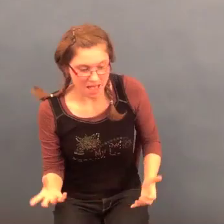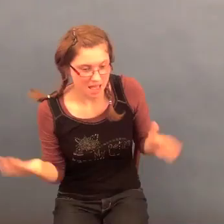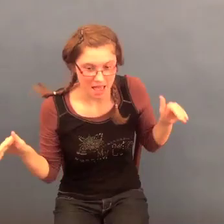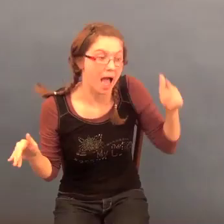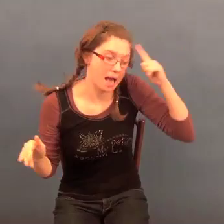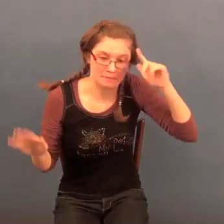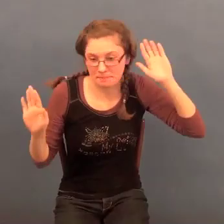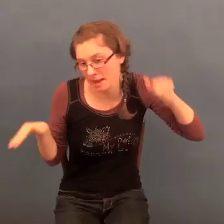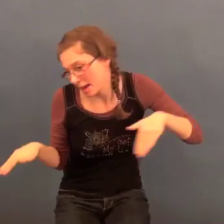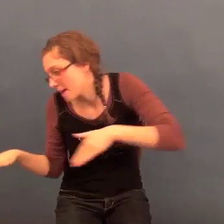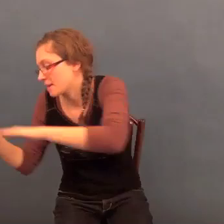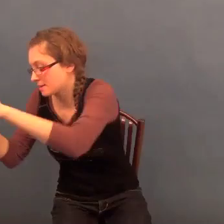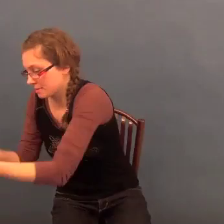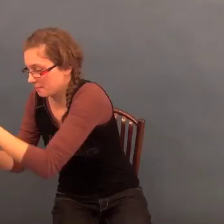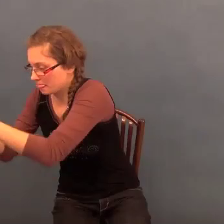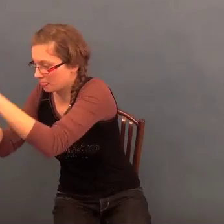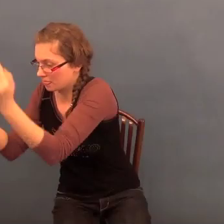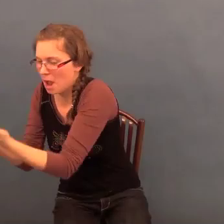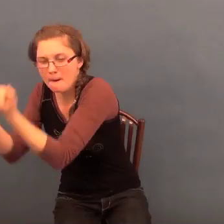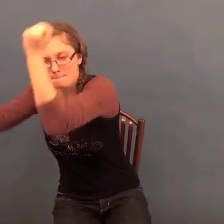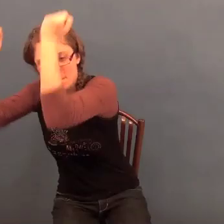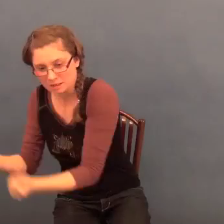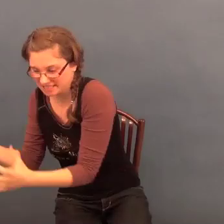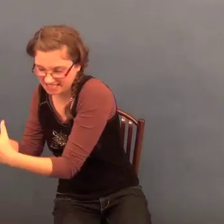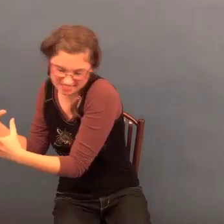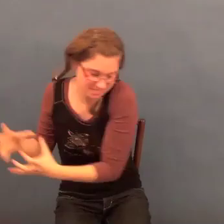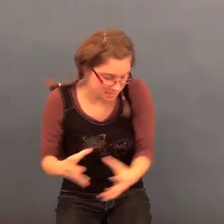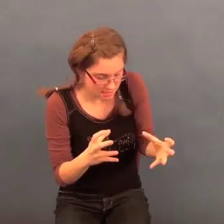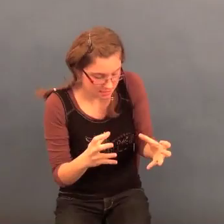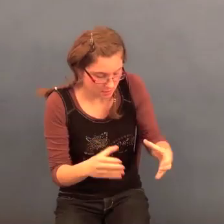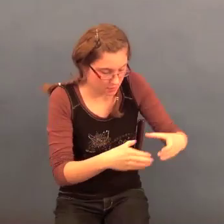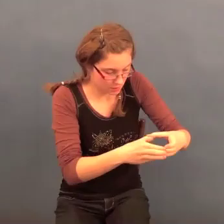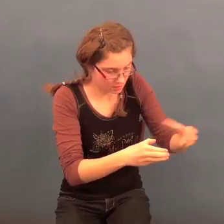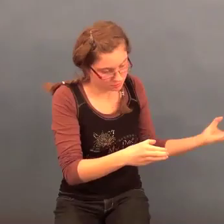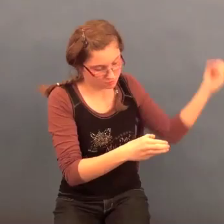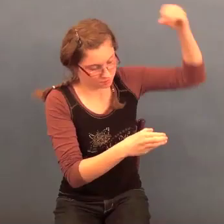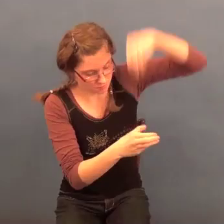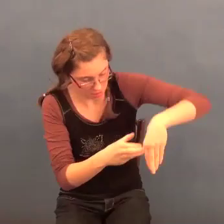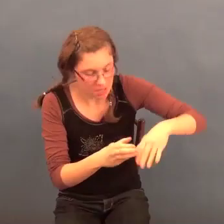Ptak wpada na pewien pomysł, bierze ciężką kulę, niesie ją i wrzuca do rynny.